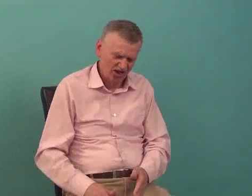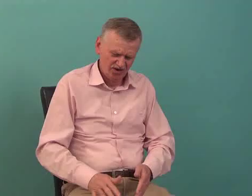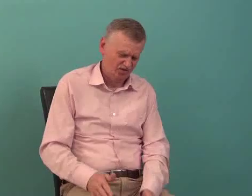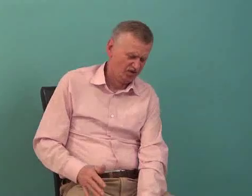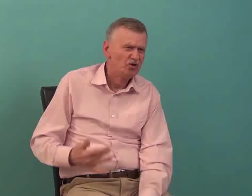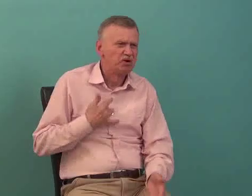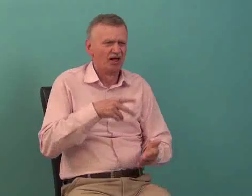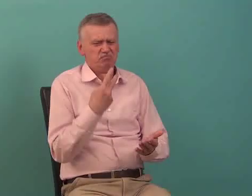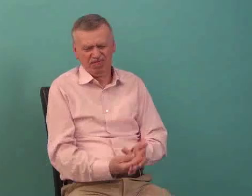Boli go noga od upadku.